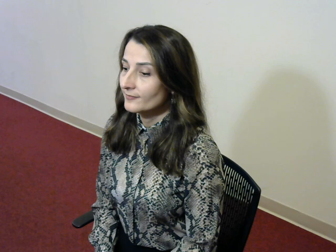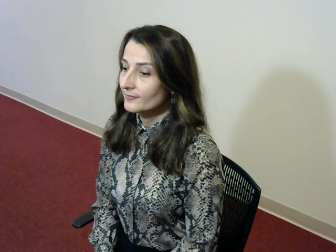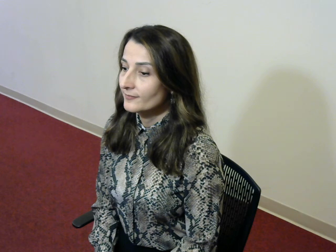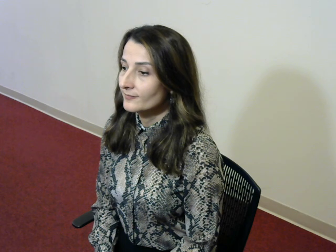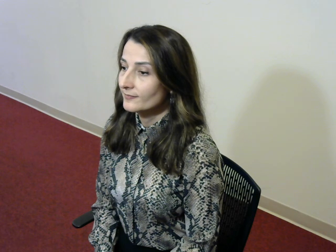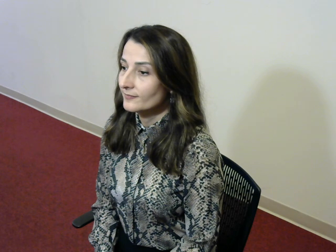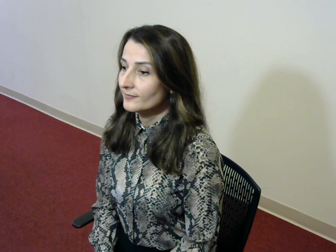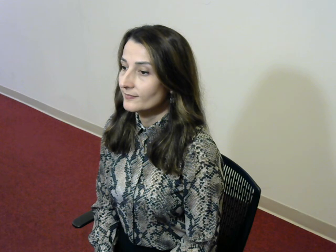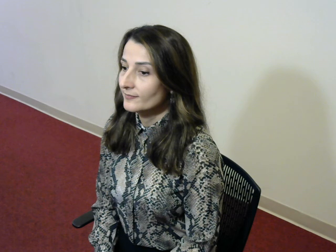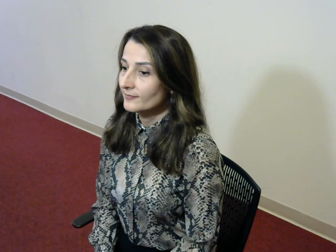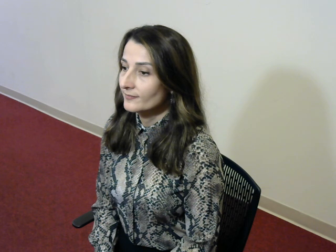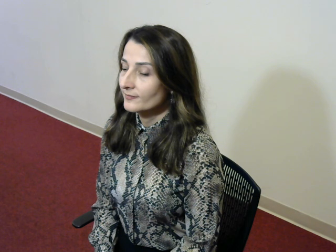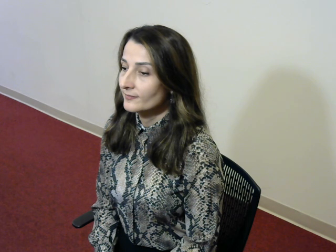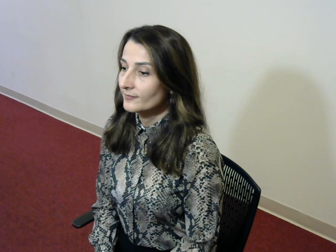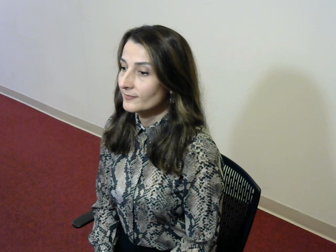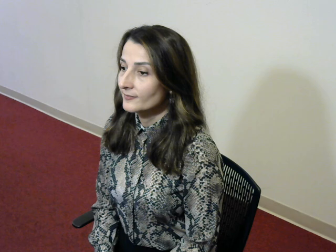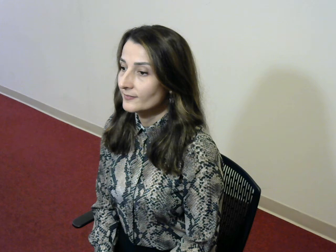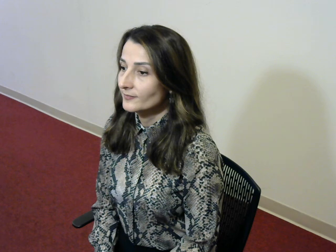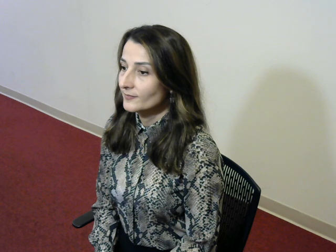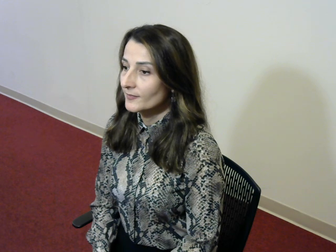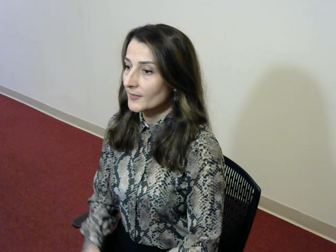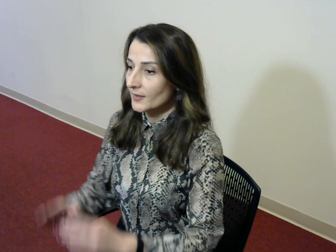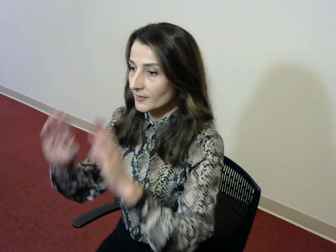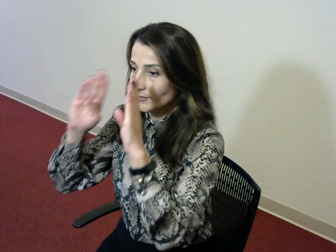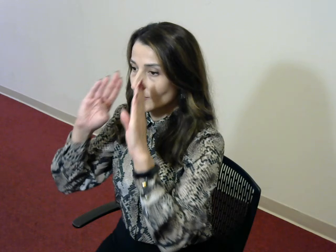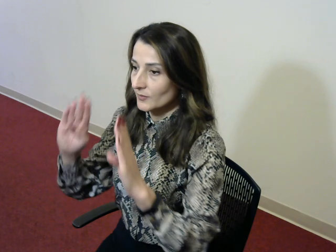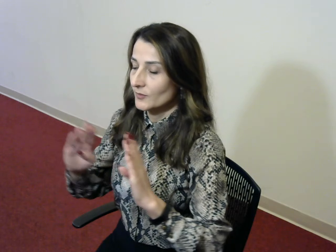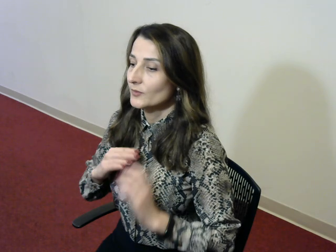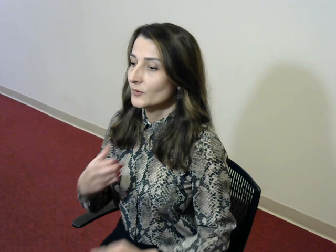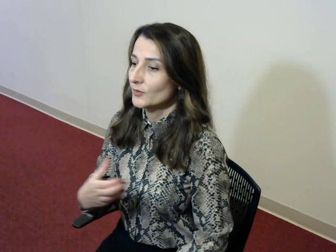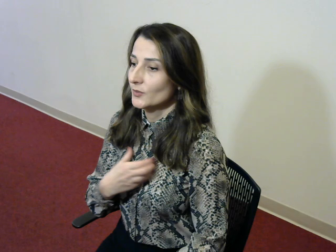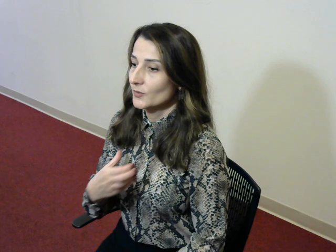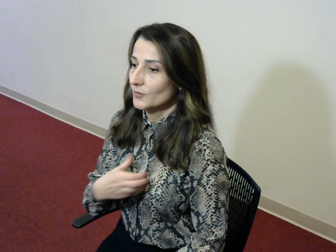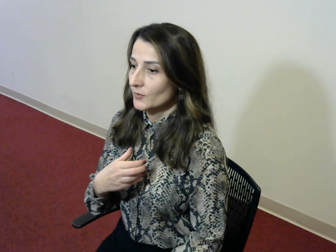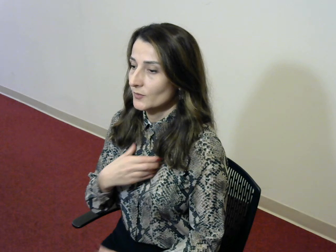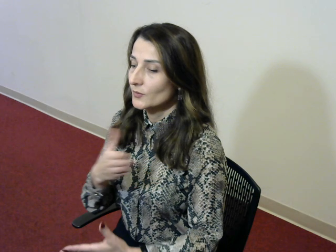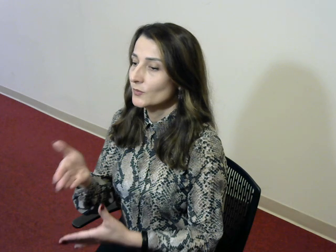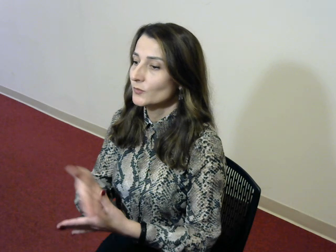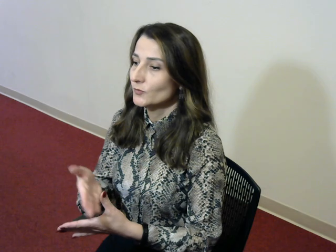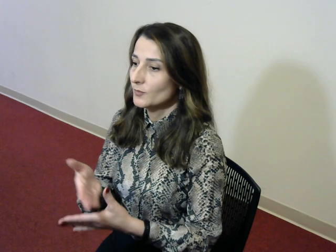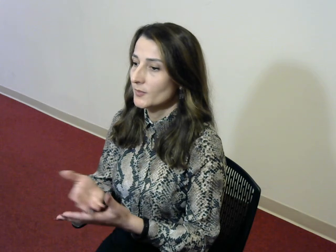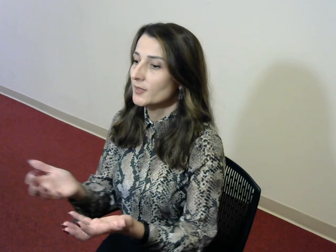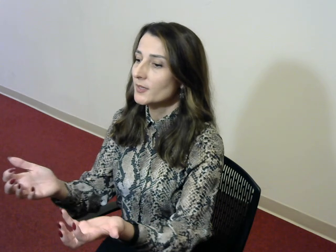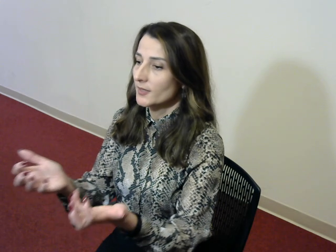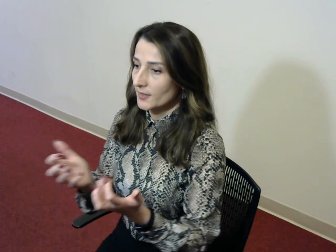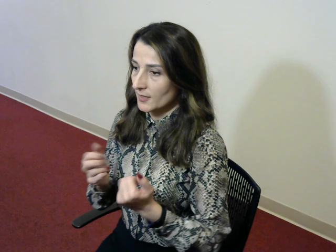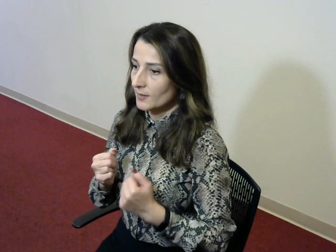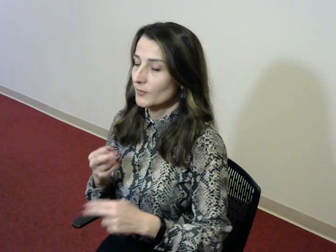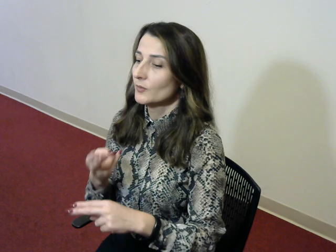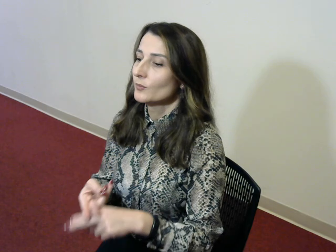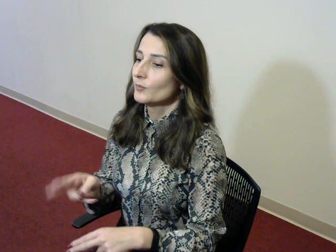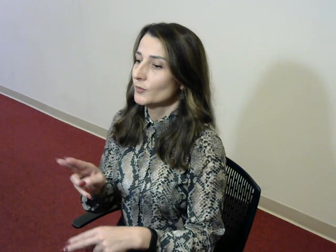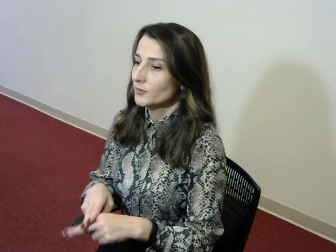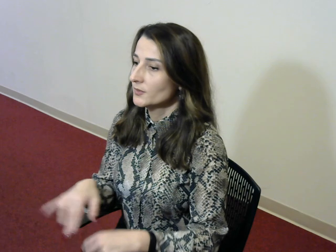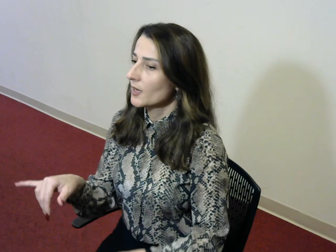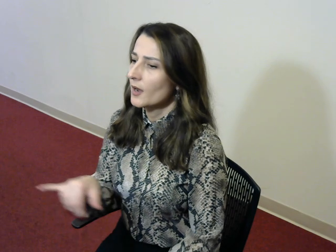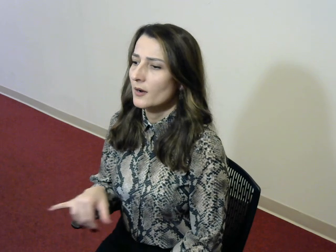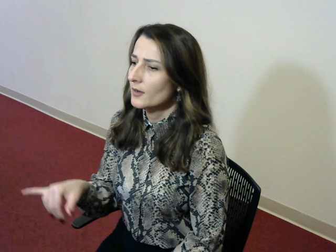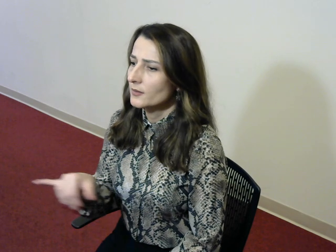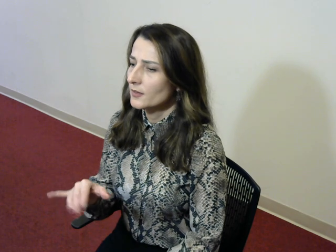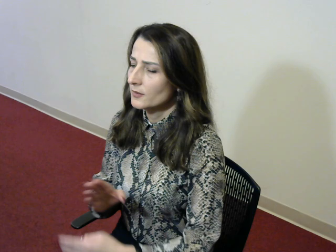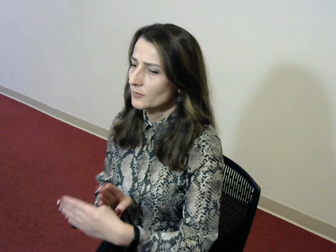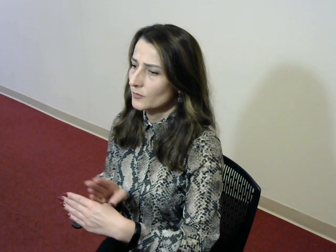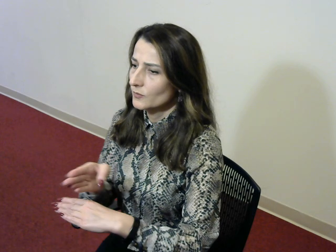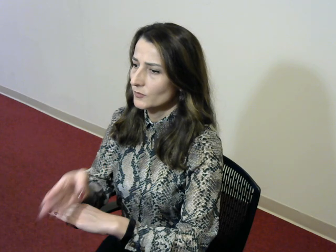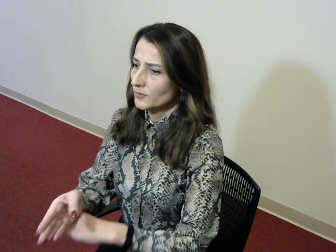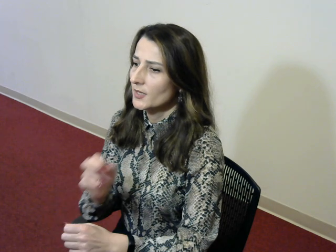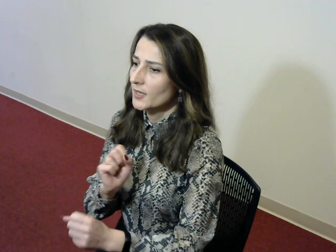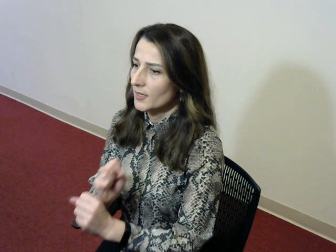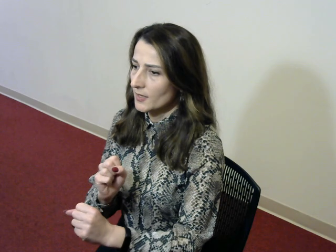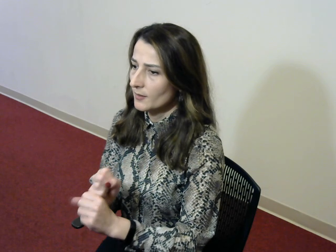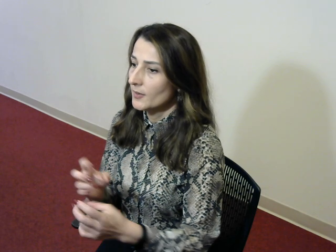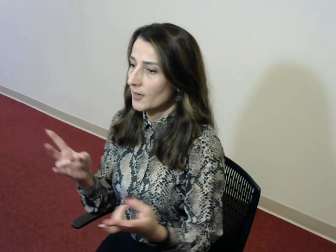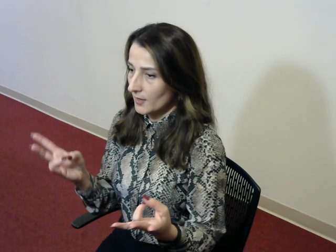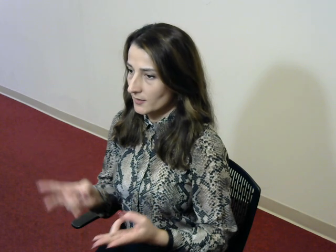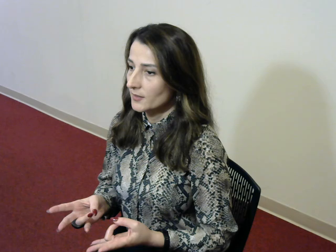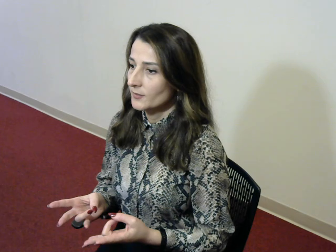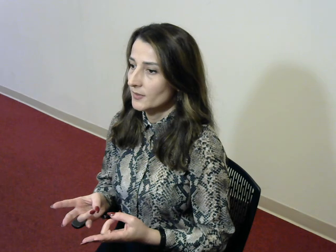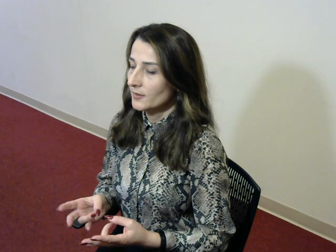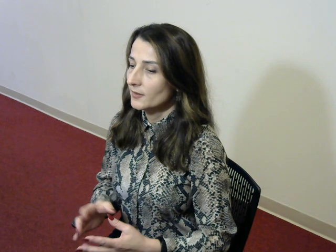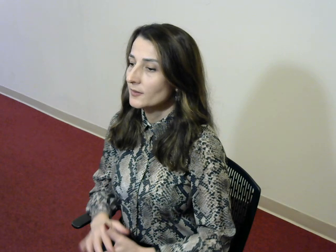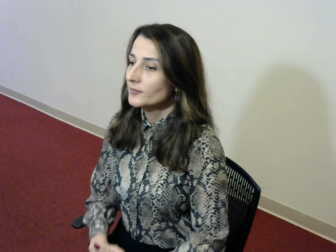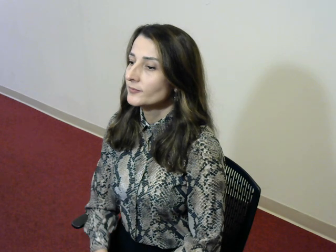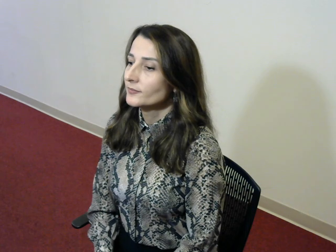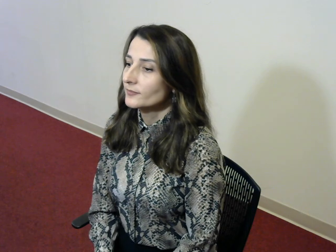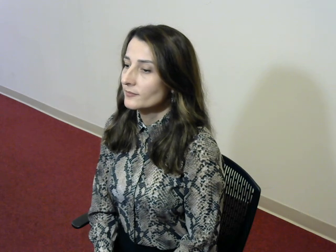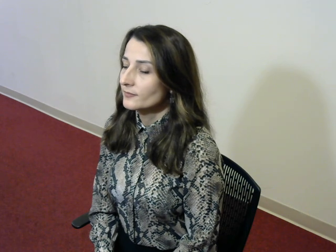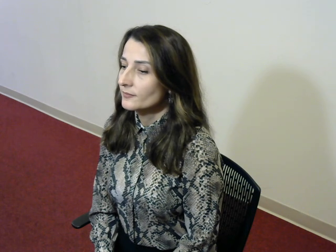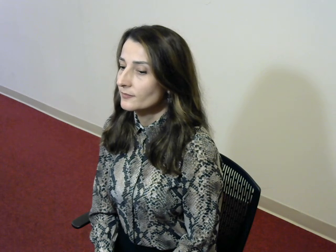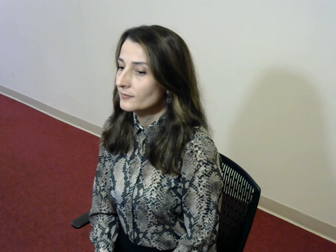Ünvanlı sosial yardım almaq üçün hara müraciət etmək lazımdır